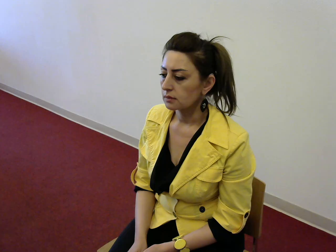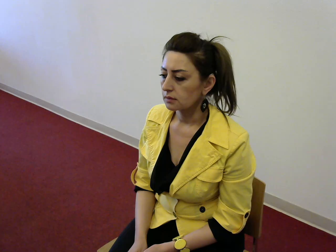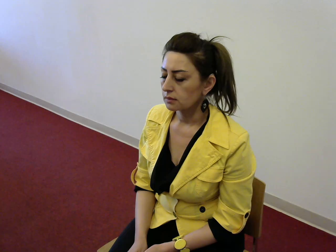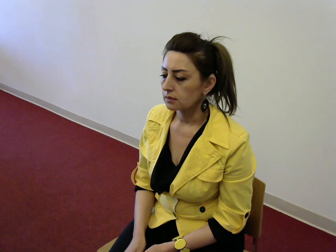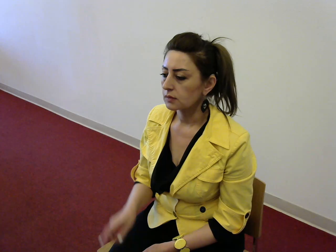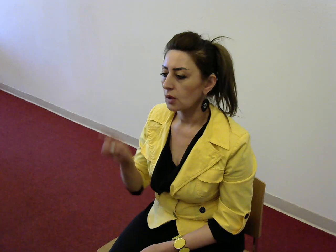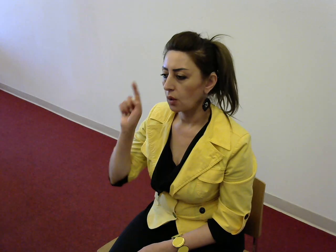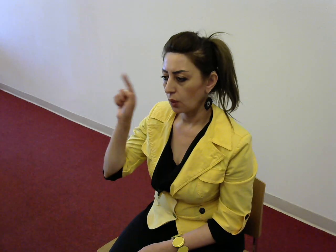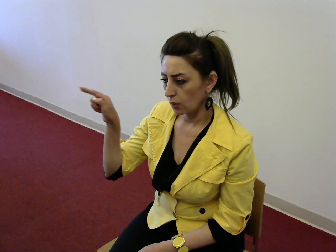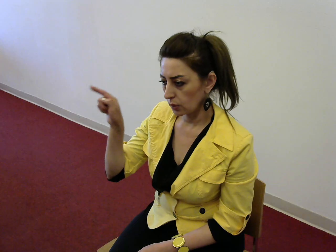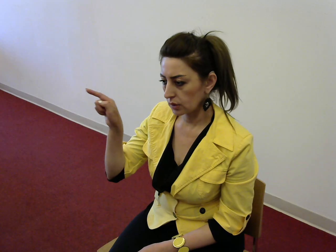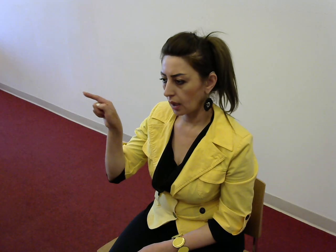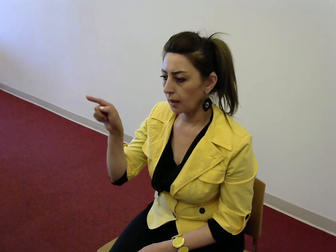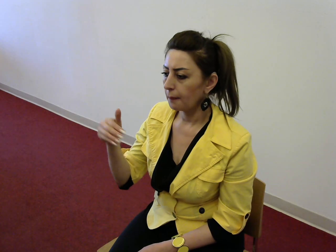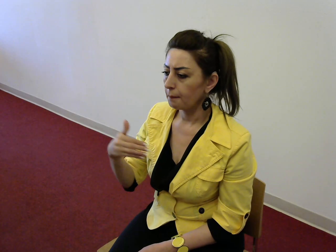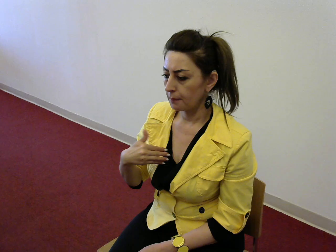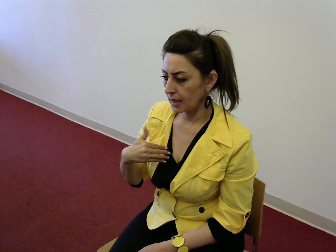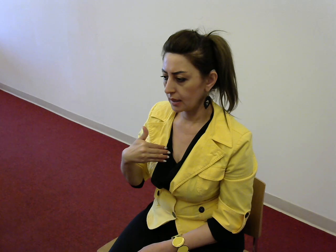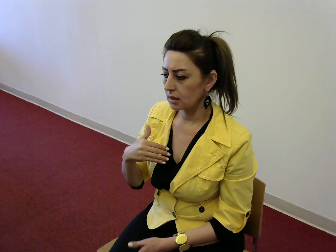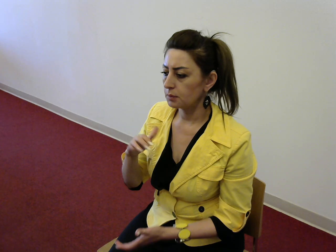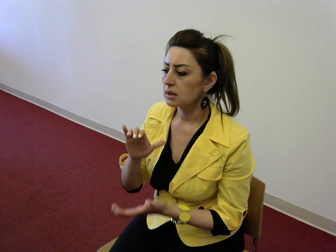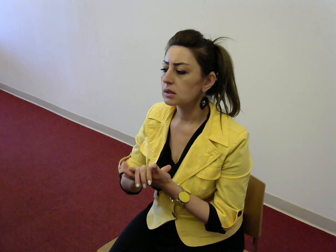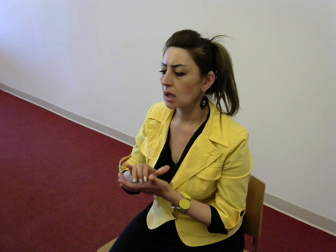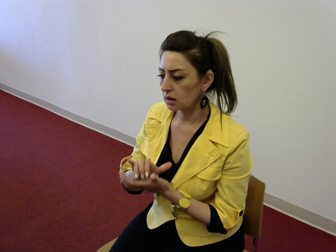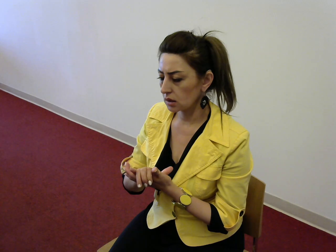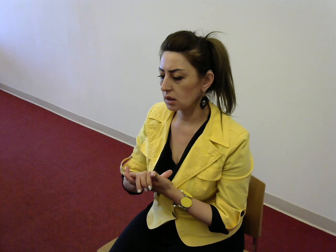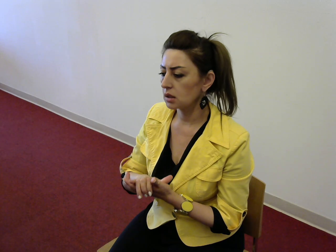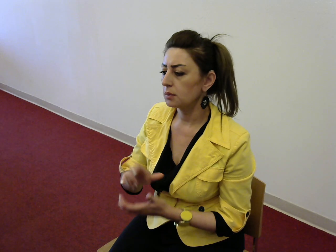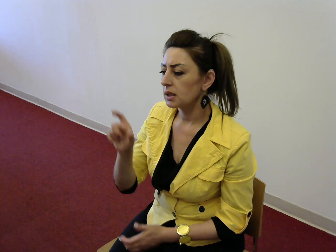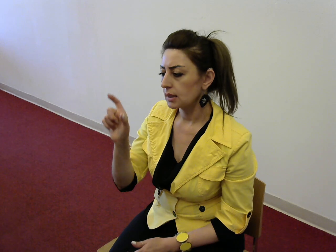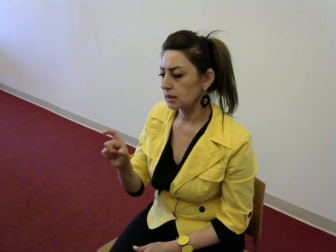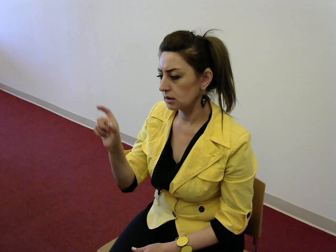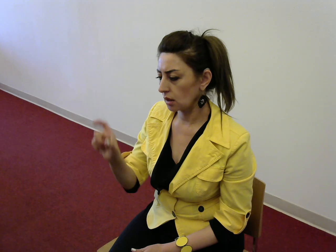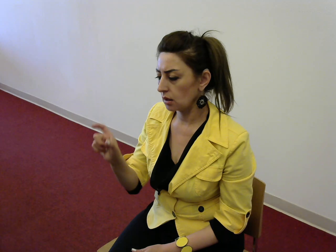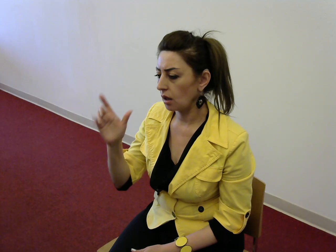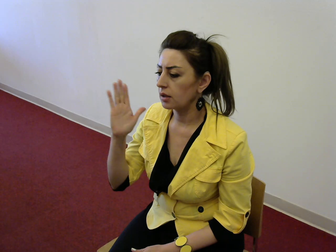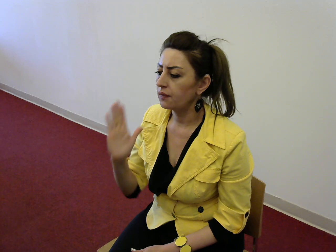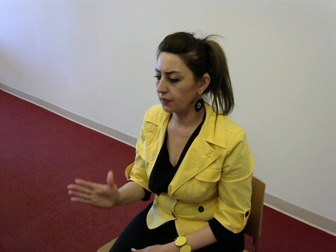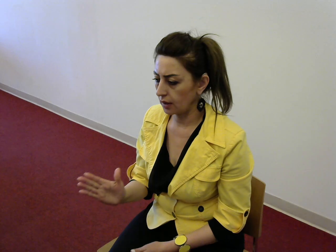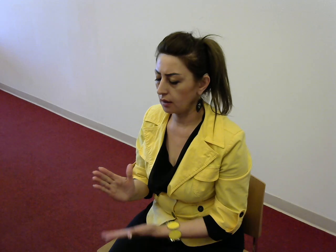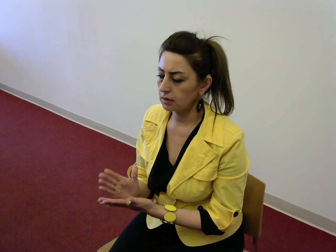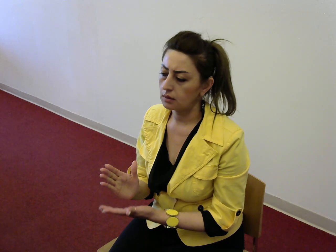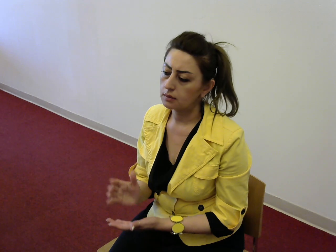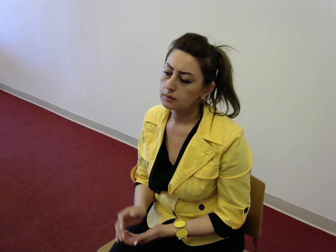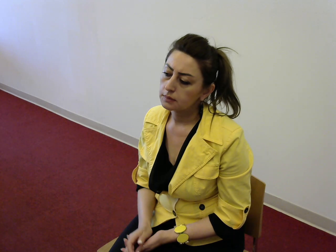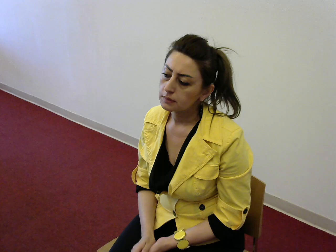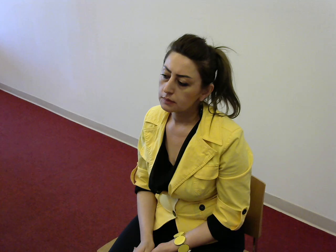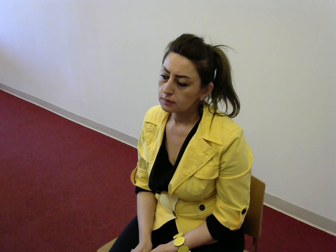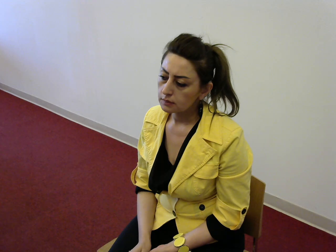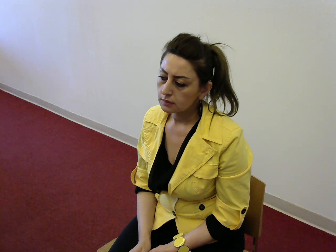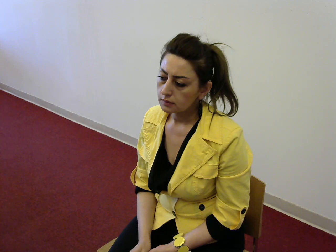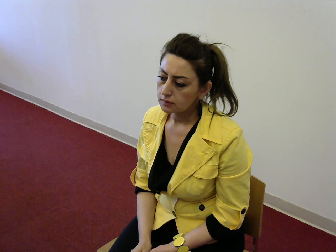Orda mənim tanıdığım insanlar var